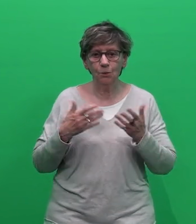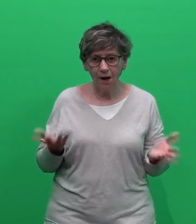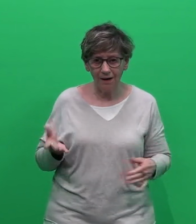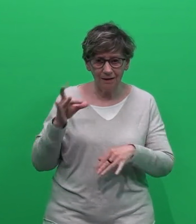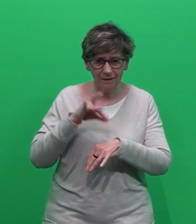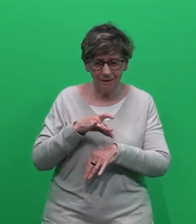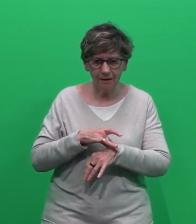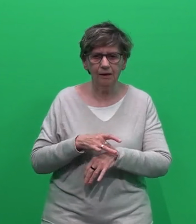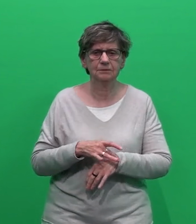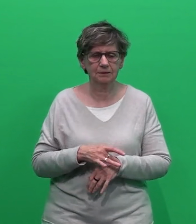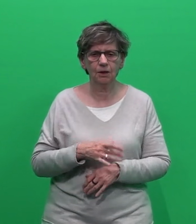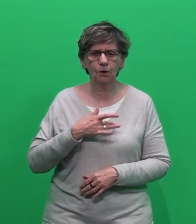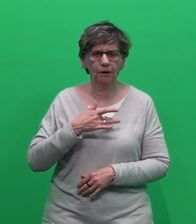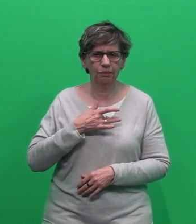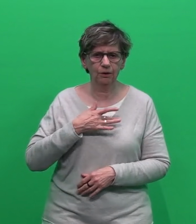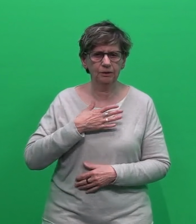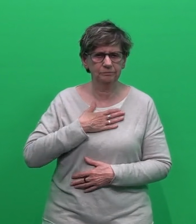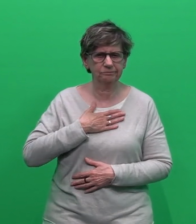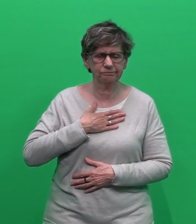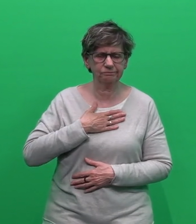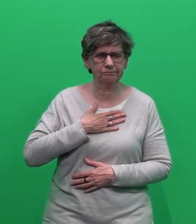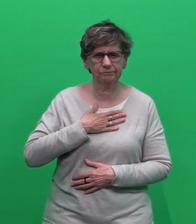Tinc una malaltia del cor.